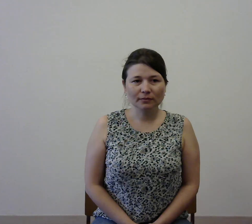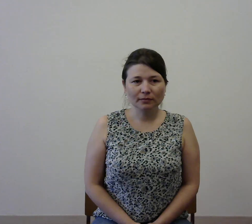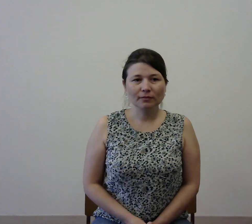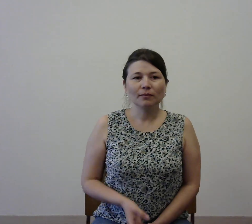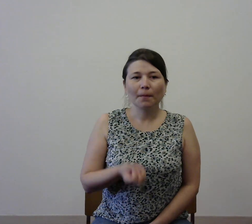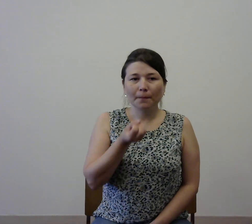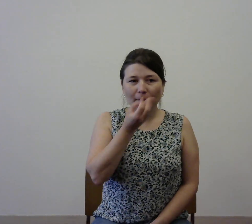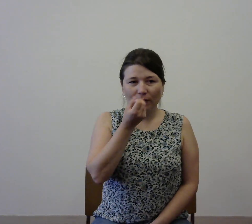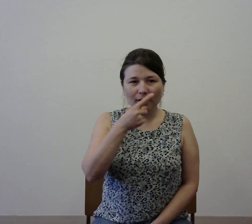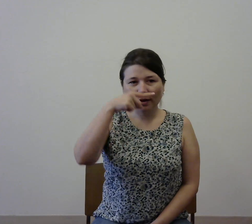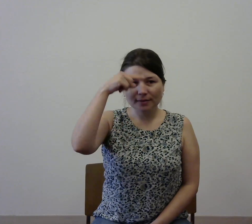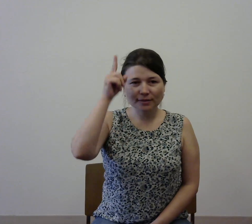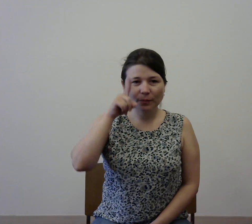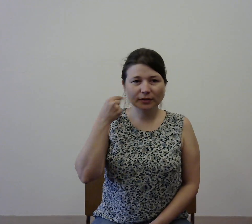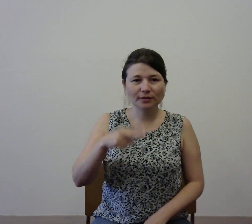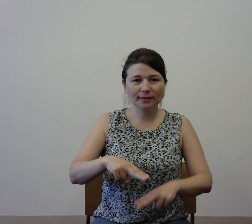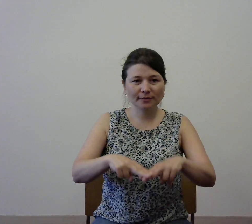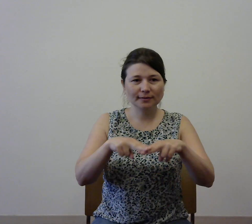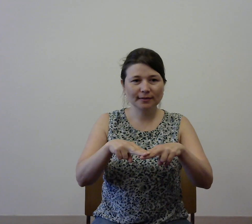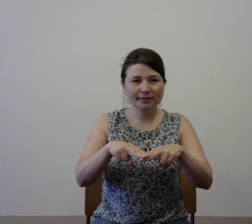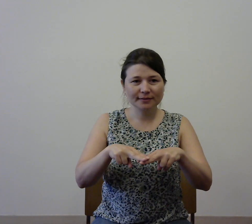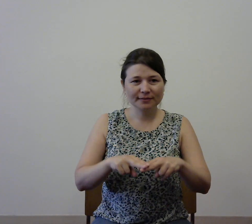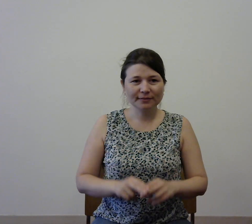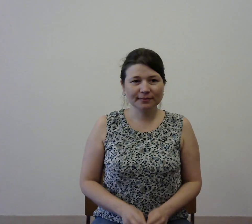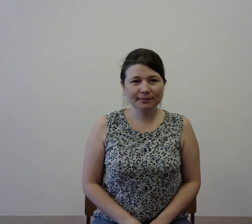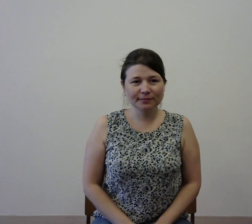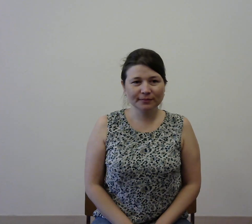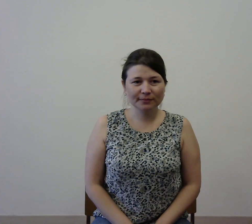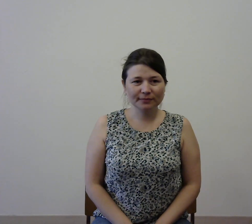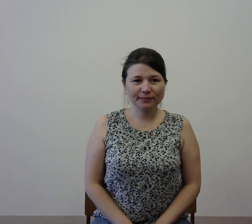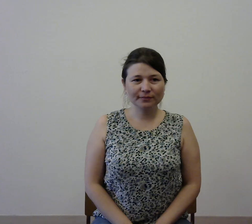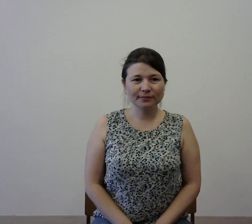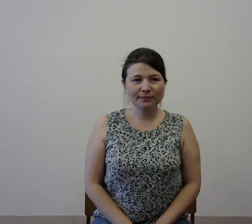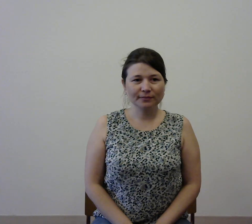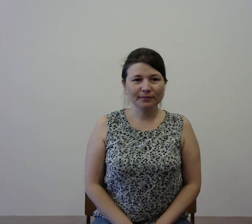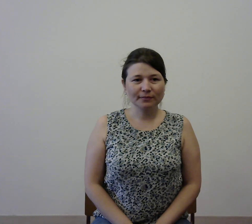Bakı Azərbaycanın paytaxtıdır